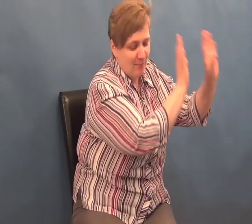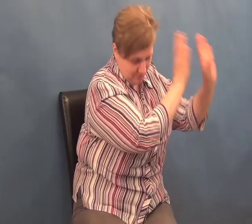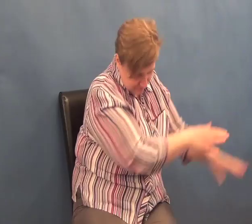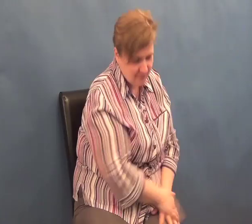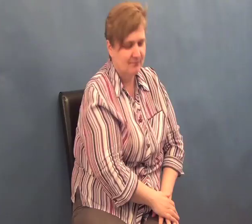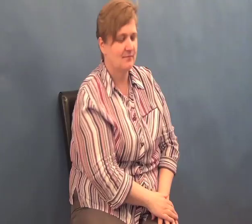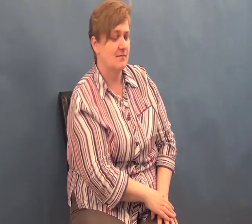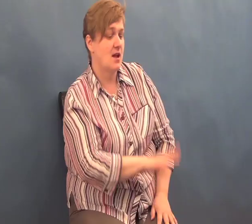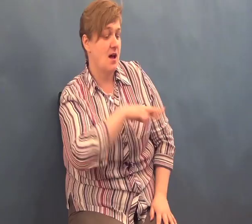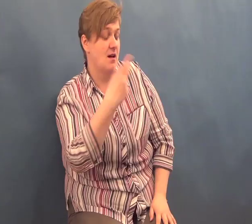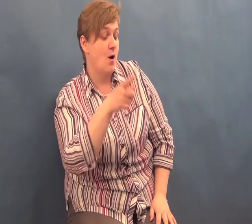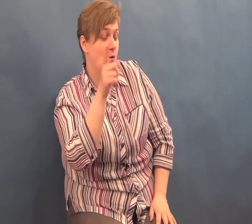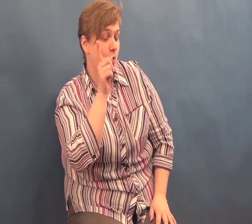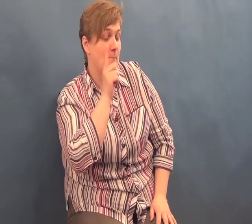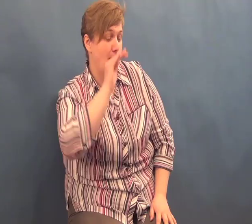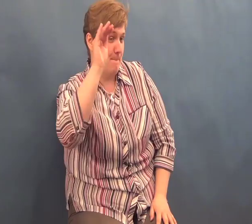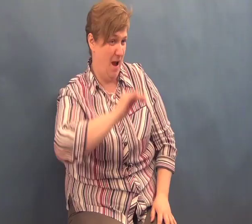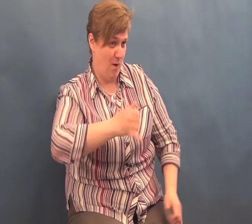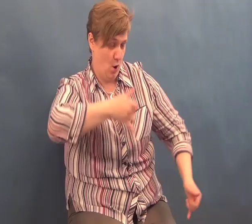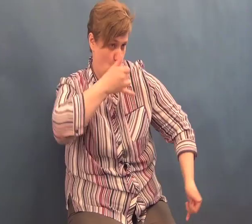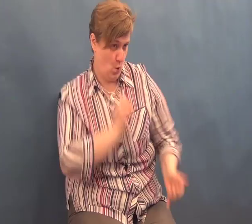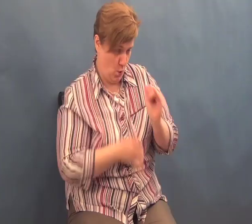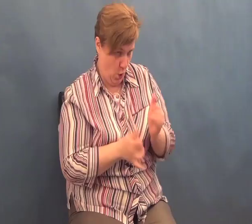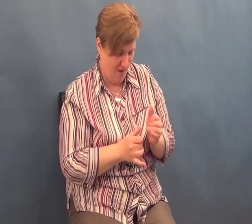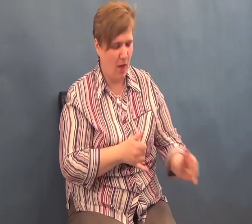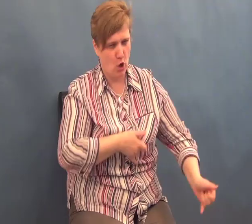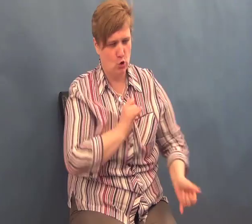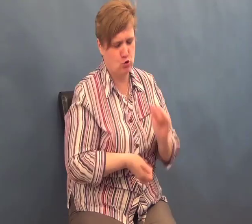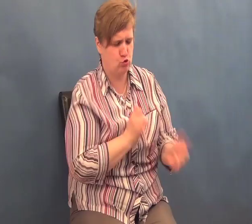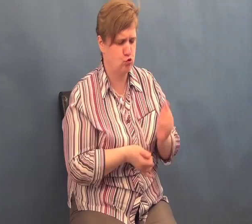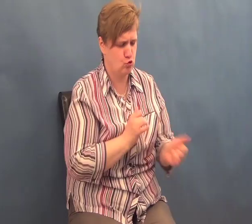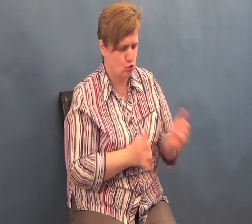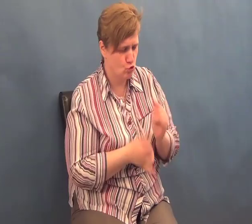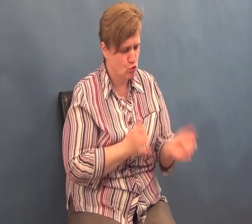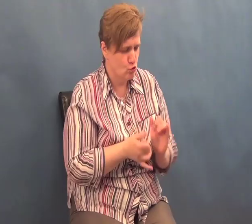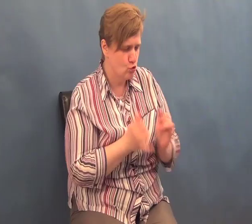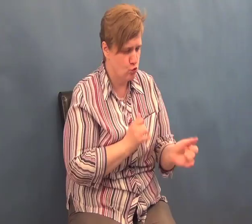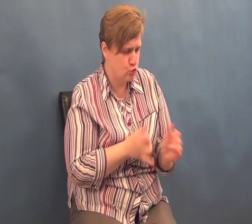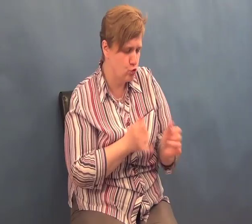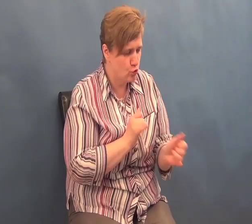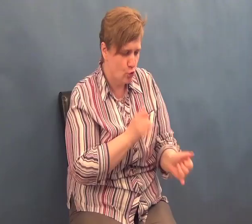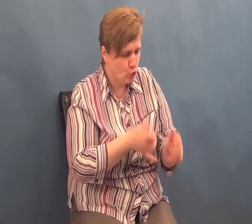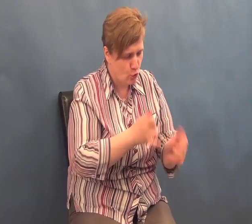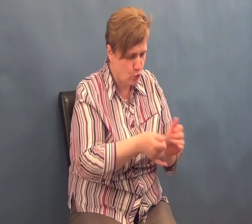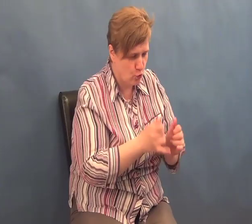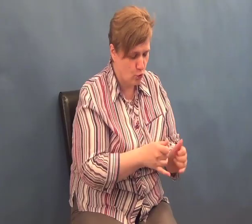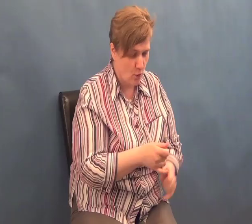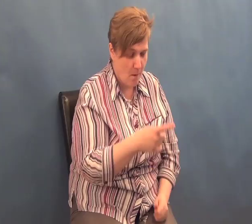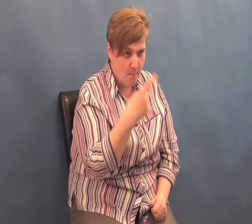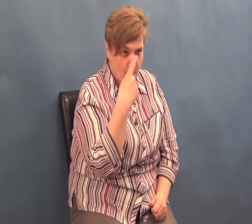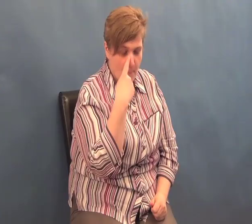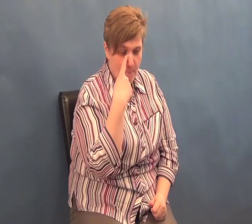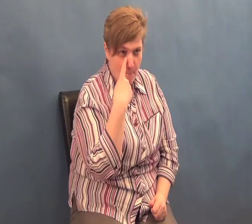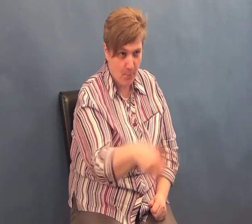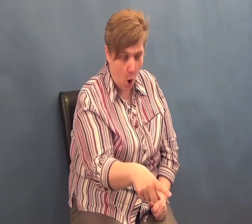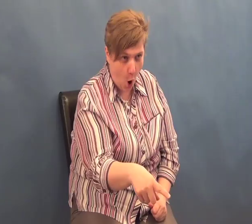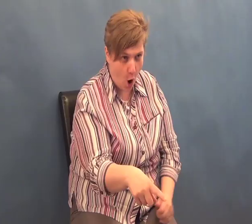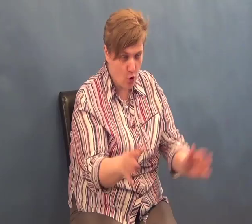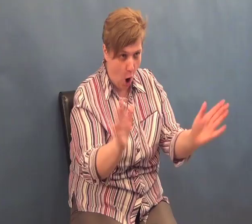Następnie przejeżdża mały chłopiec na rowerze i zauważa kosze.